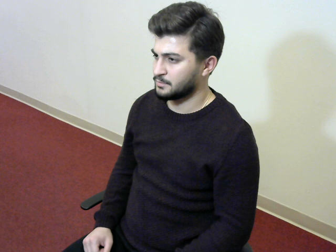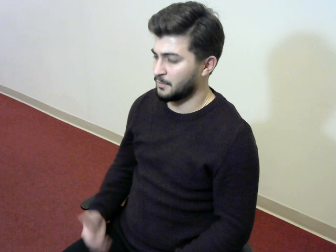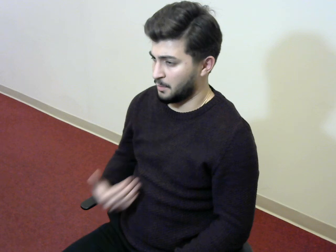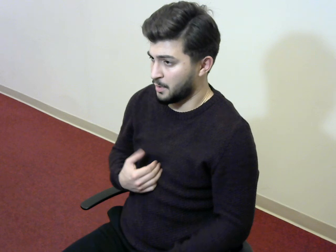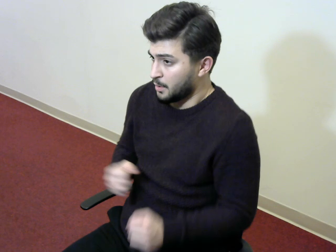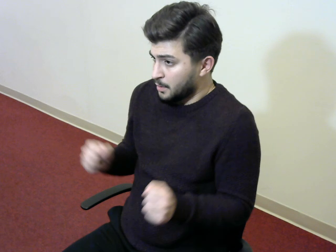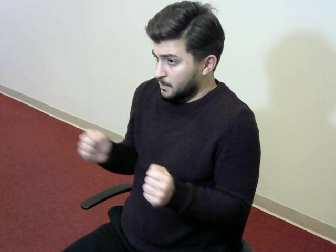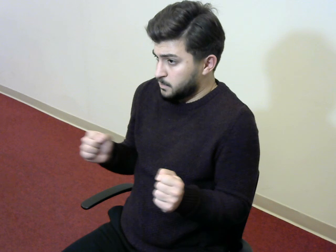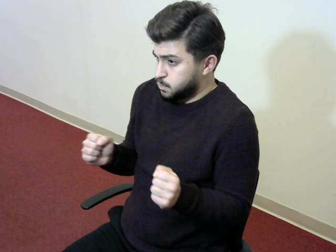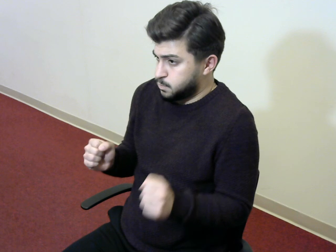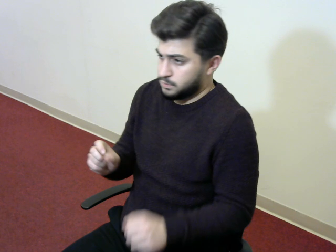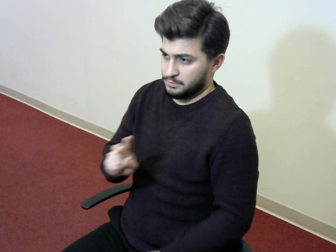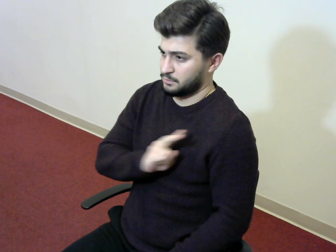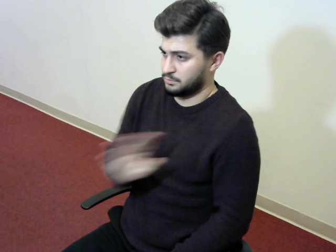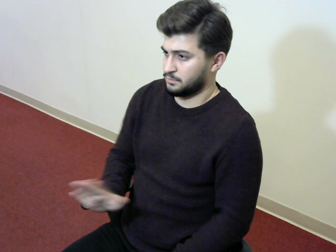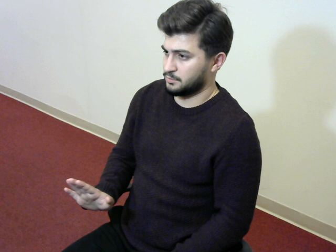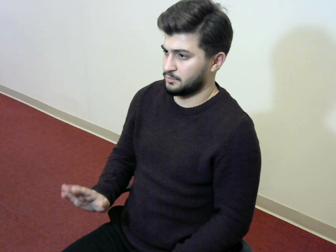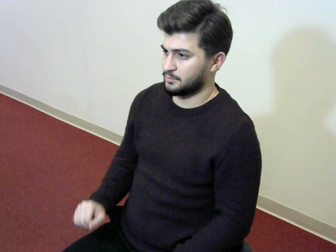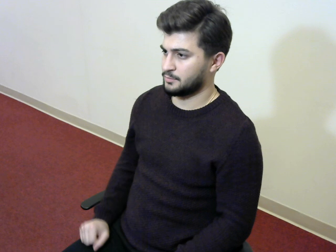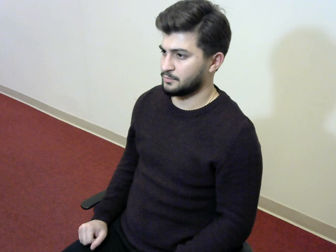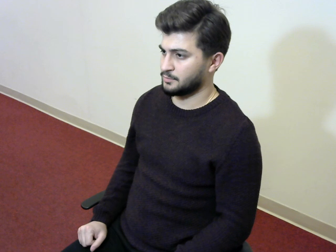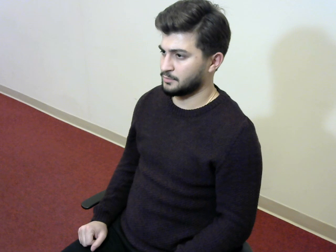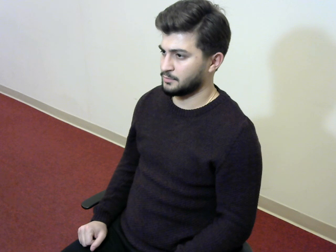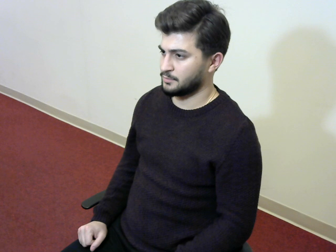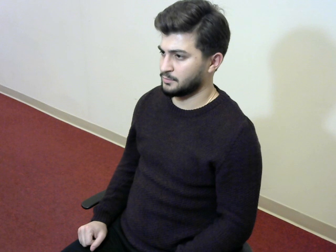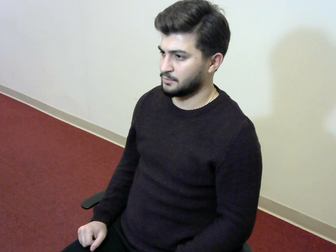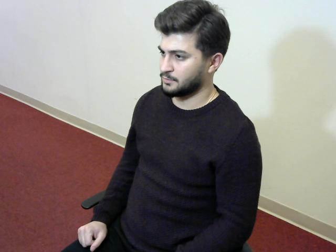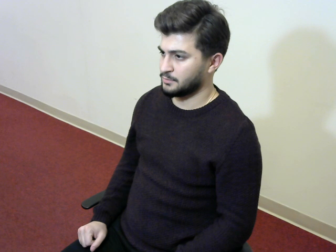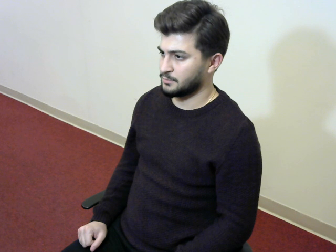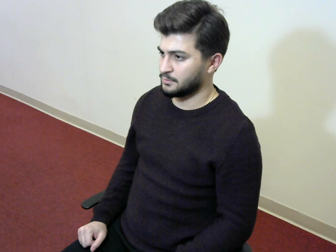Mən qışı sevmirəm